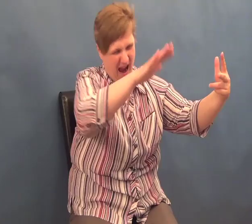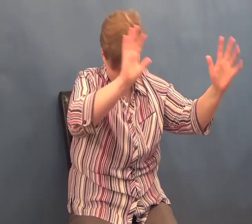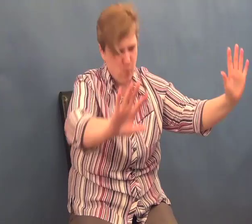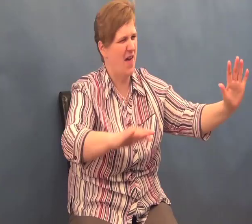To nie są dorośli.